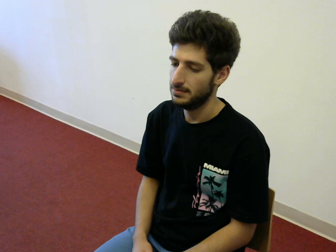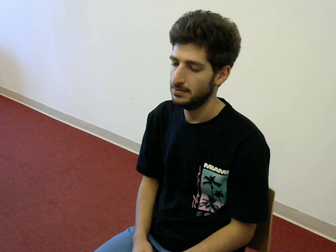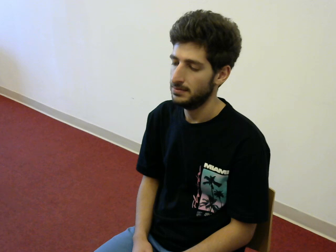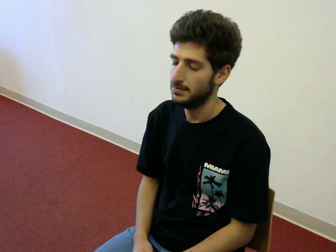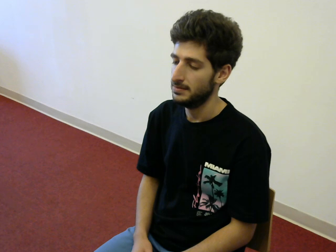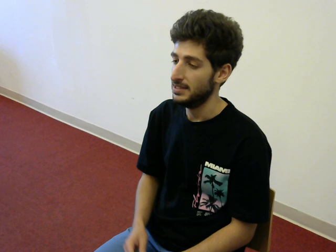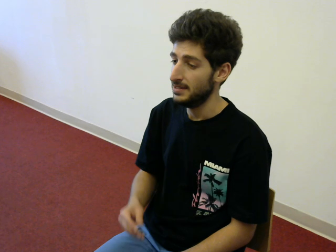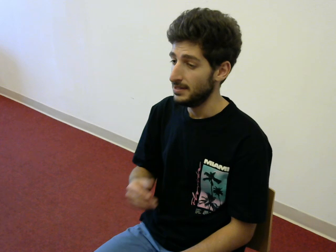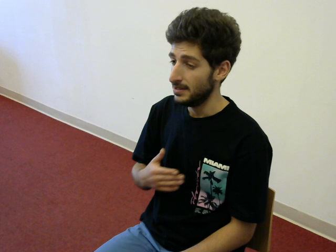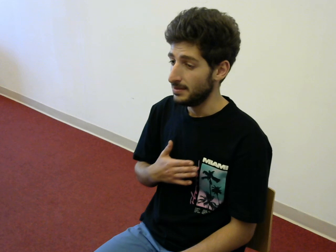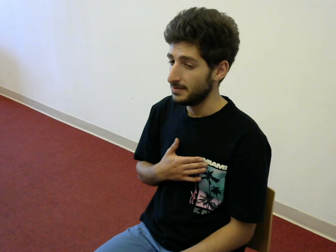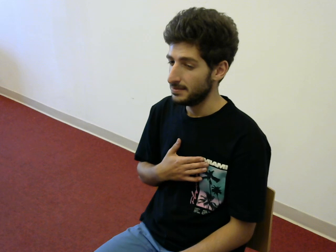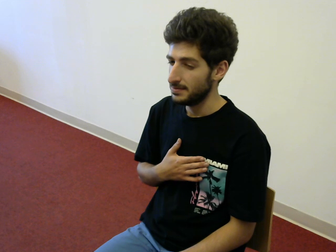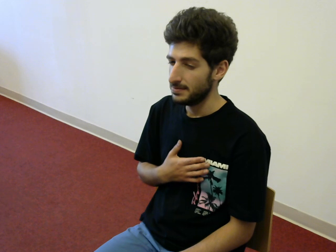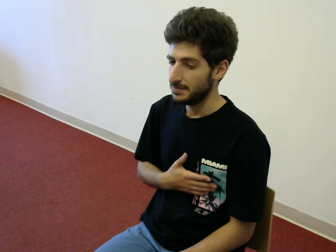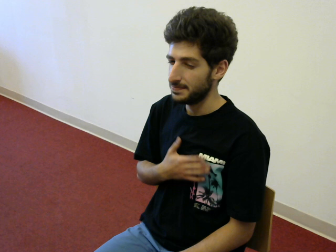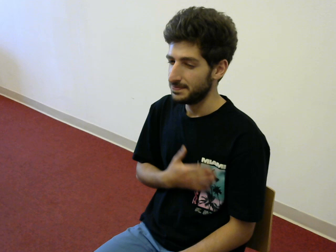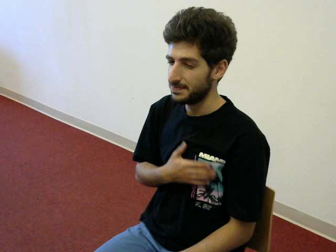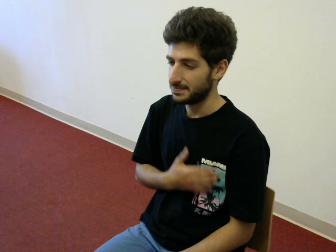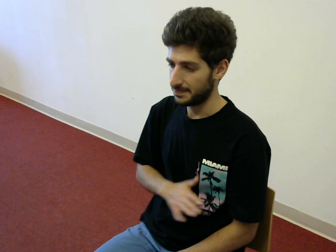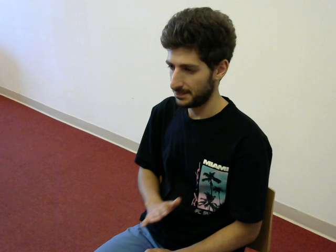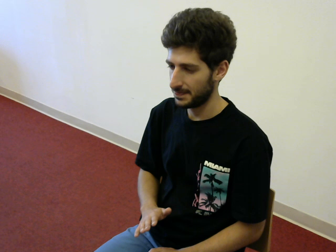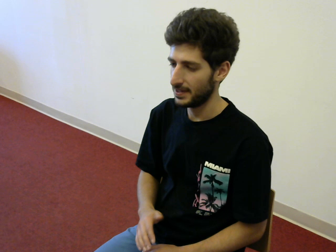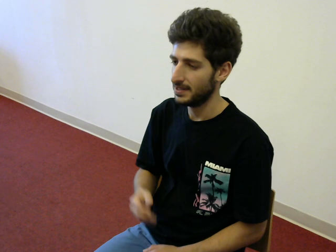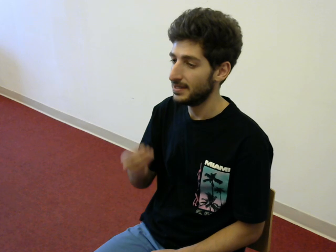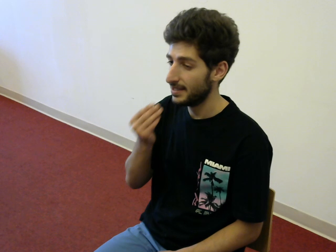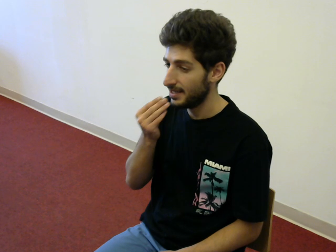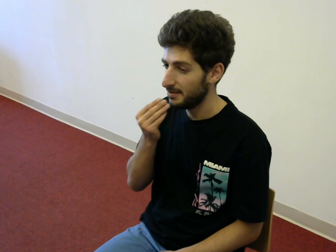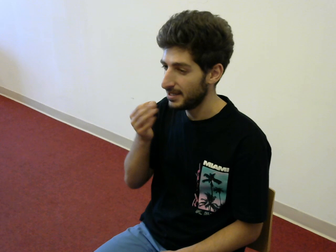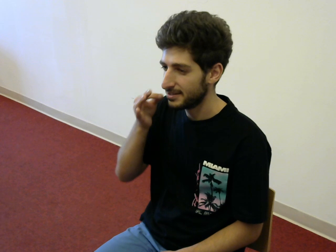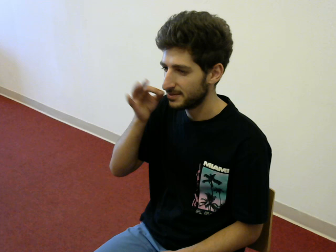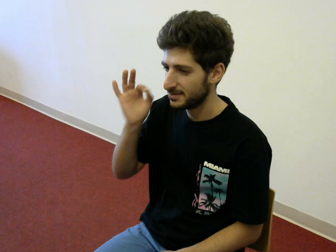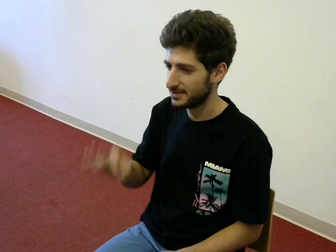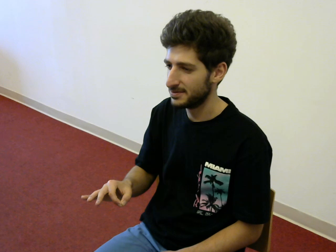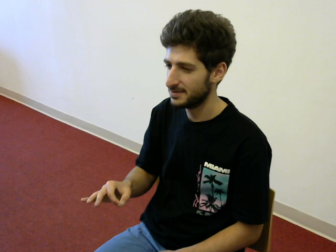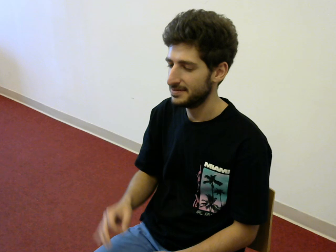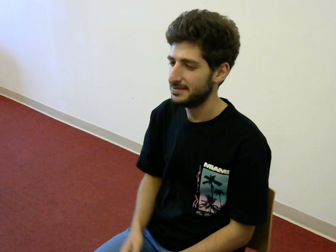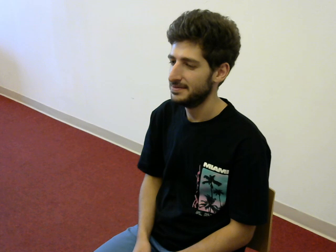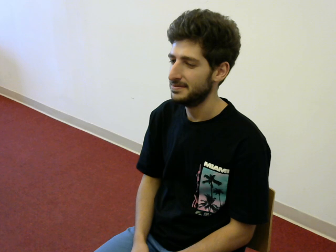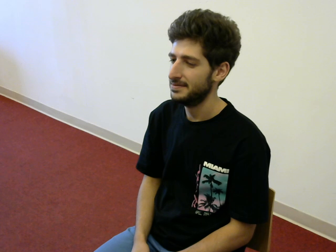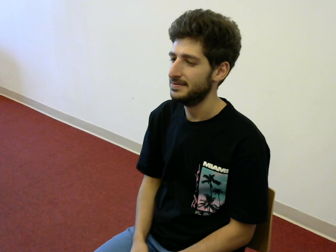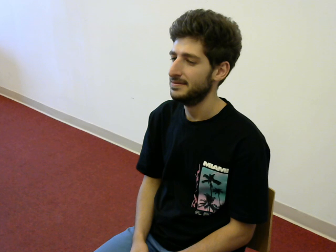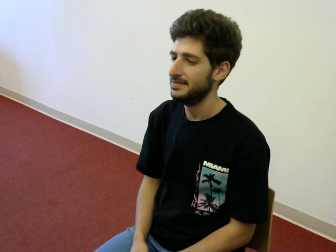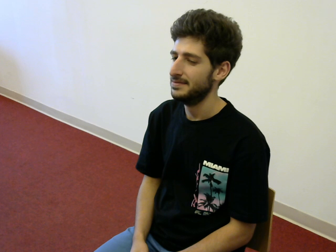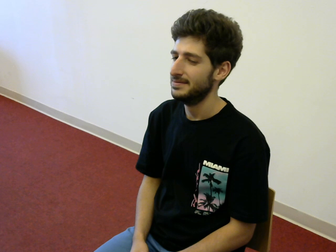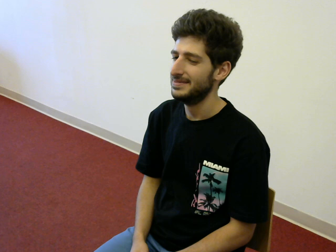Yemək dadlı idi